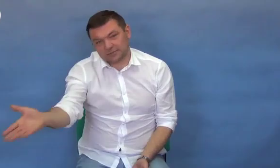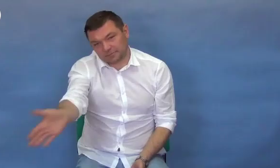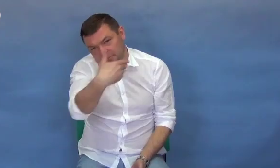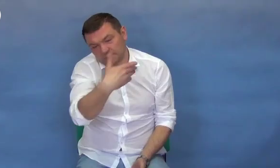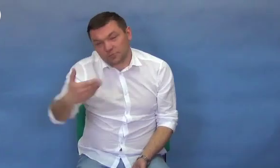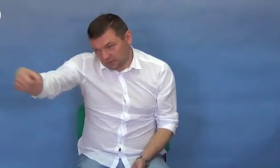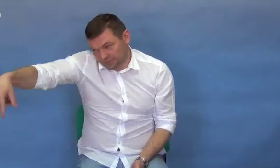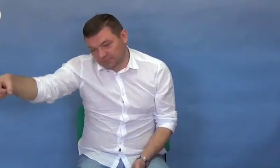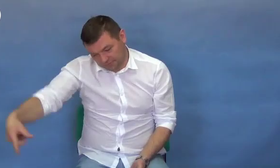Zakaz wyrzucania.